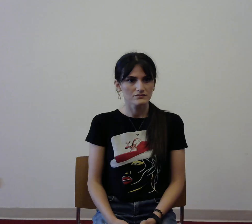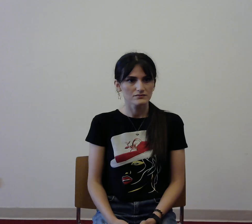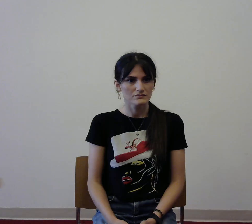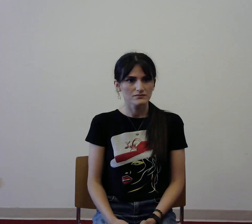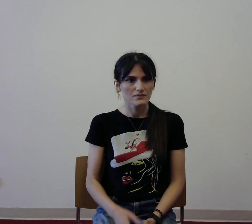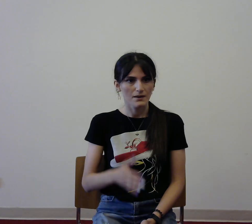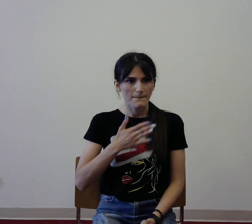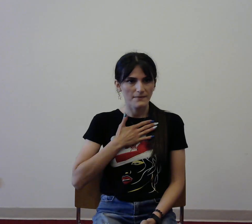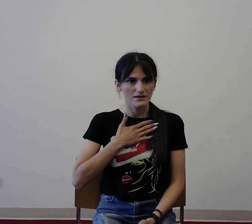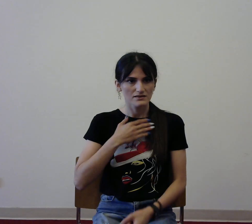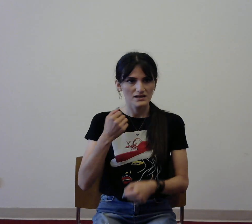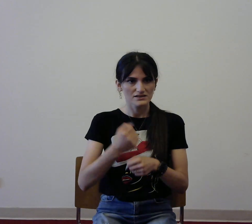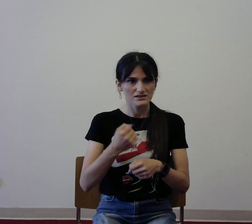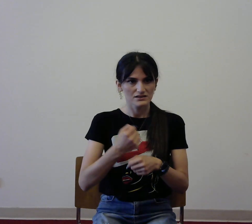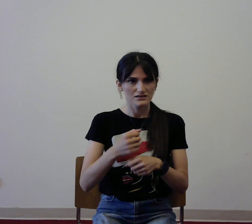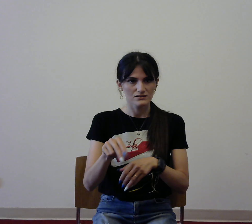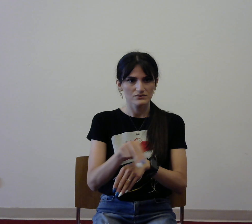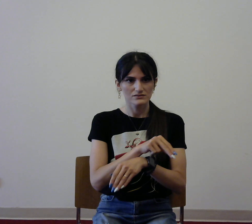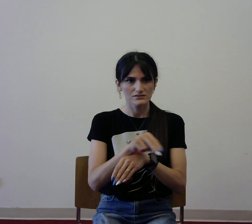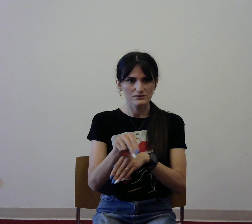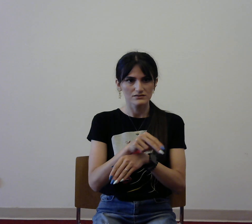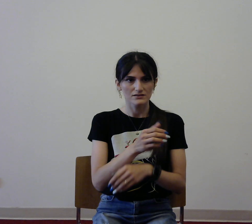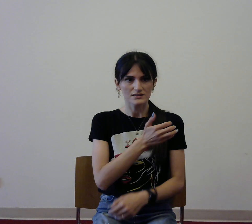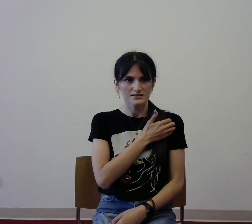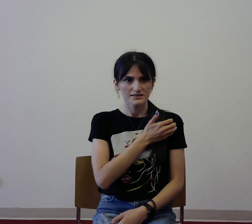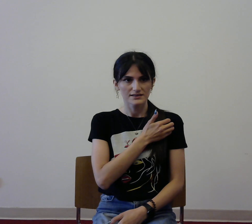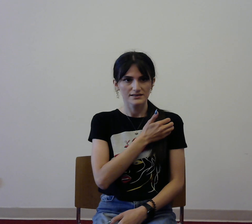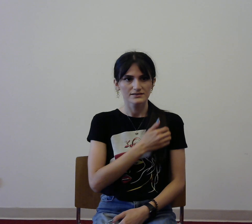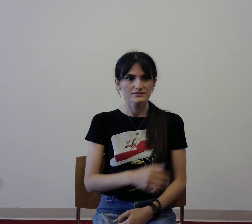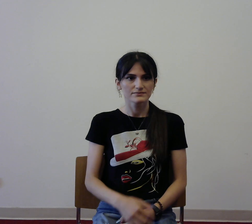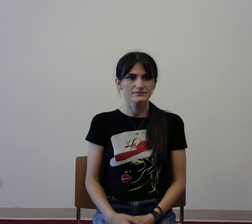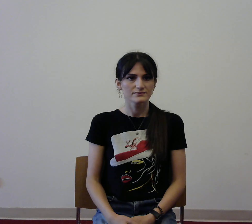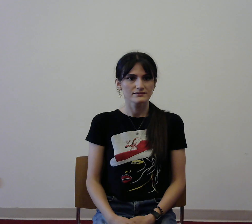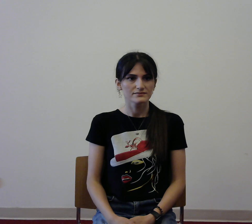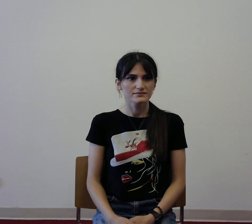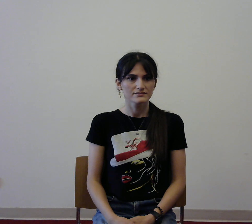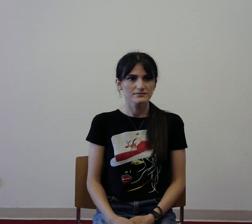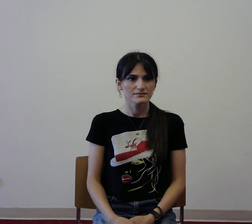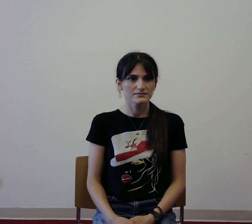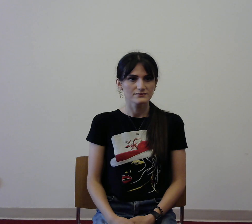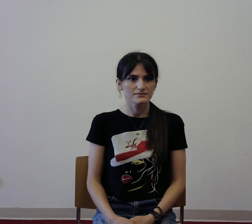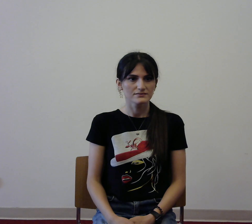Mən işə düzəlmək istəyirəm